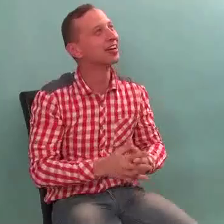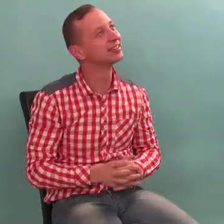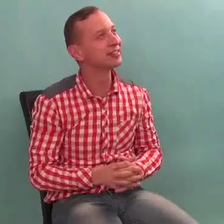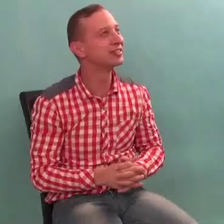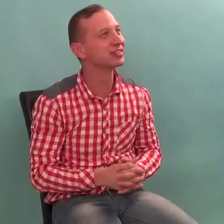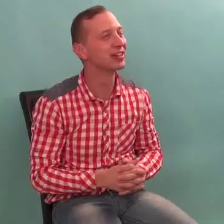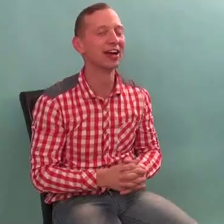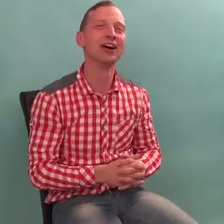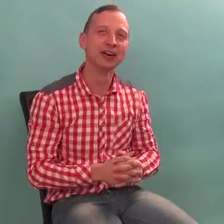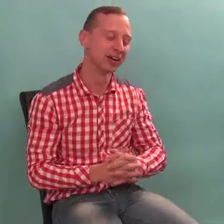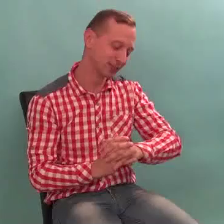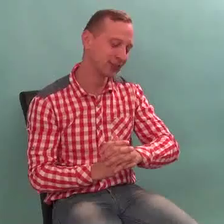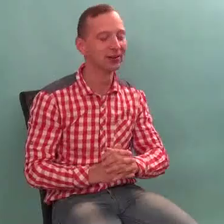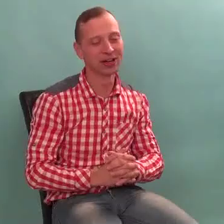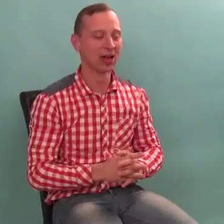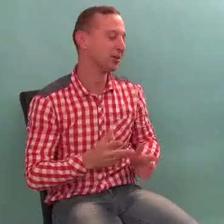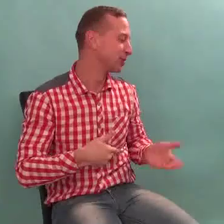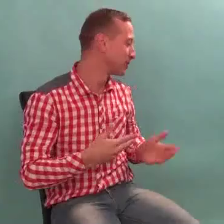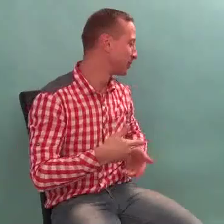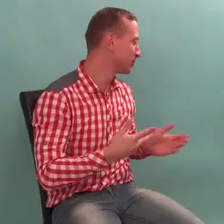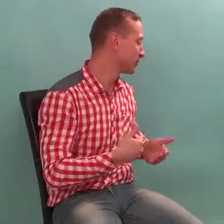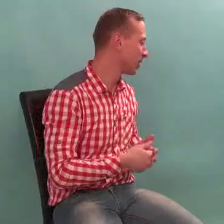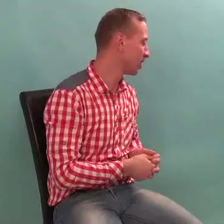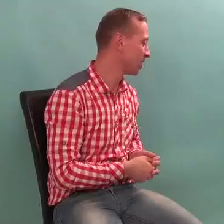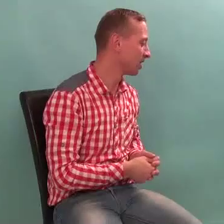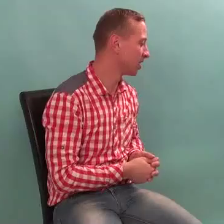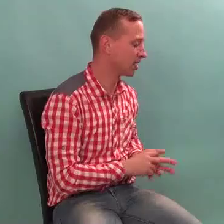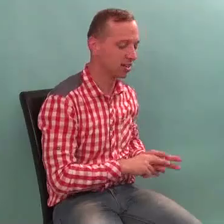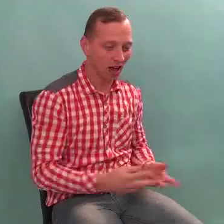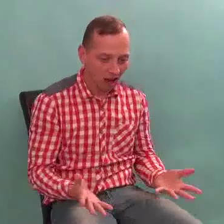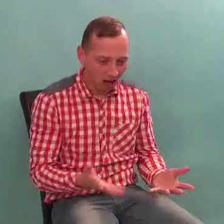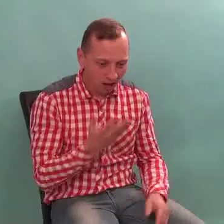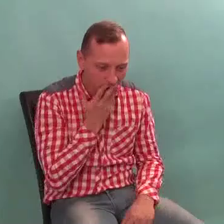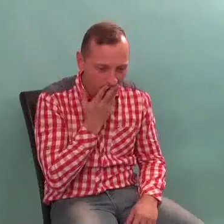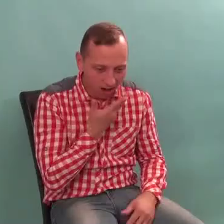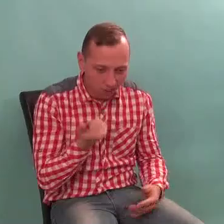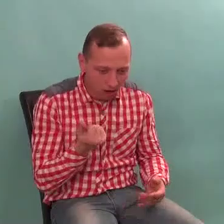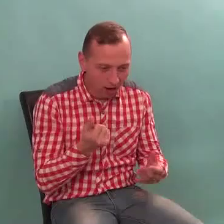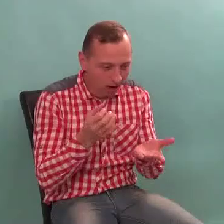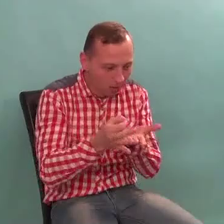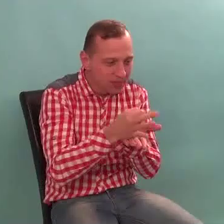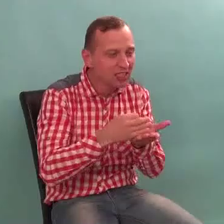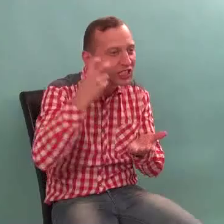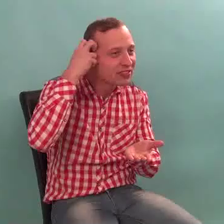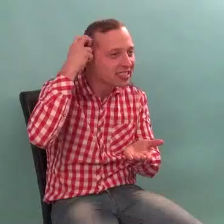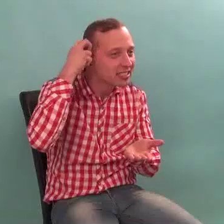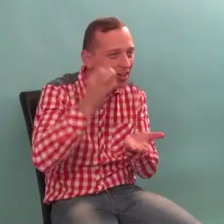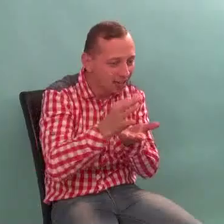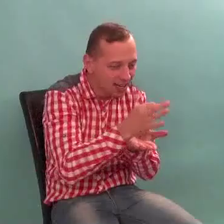A wiesz dlaczego? Bo to był zegarek z kukułką, jak wbiła godzina, to wychodziła z zegarka i brała wiśnie jedna po drugiej, minuty mijały i już nic nie zostało na talerzu.